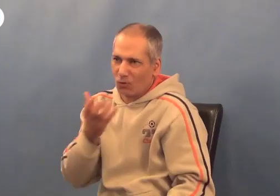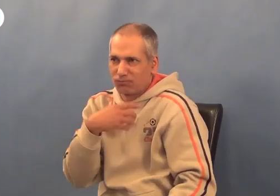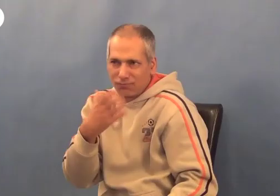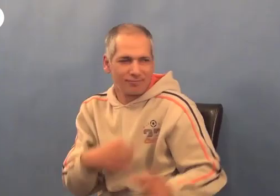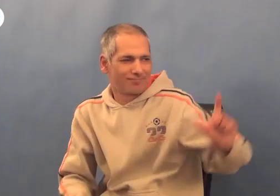Tamten odchodzi.